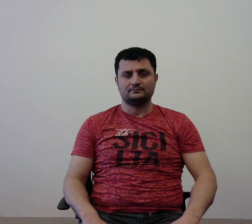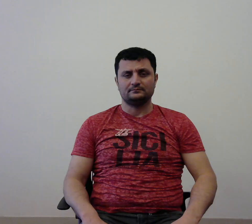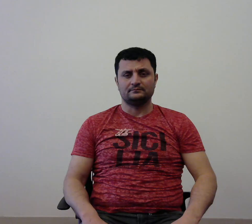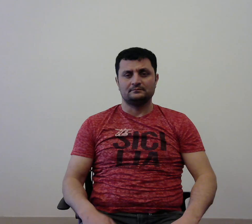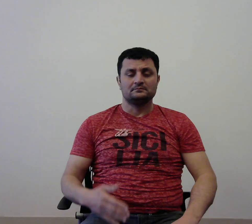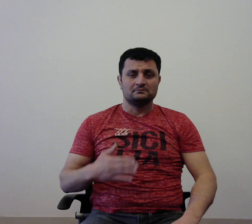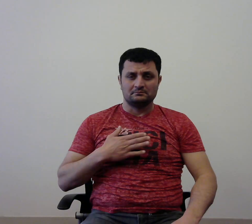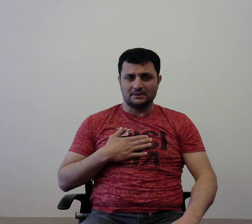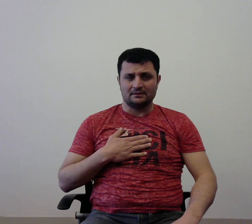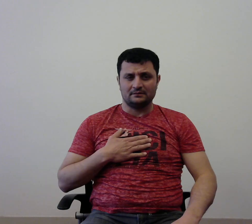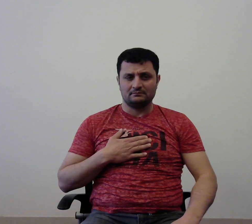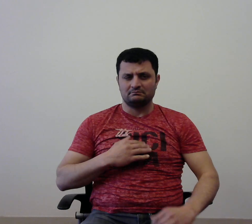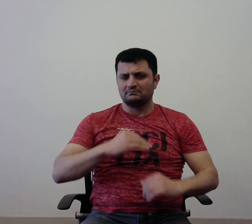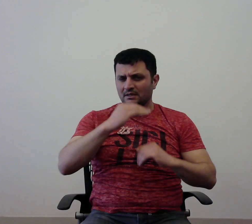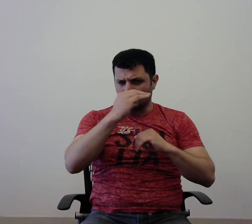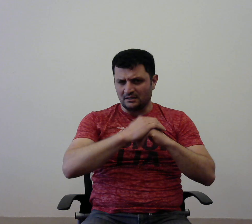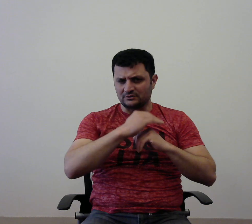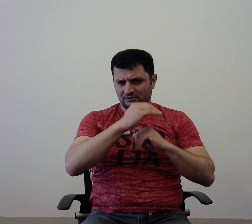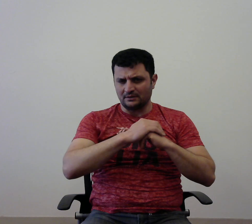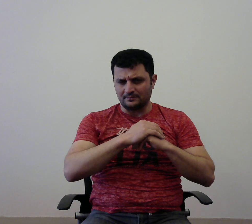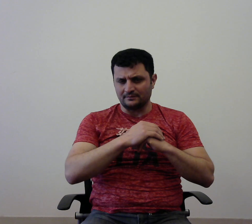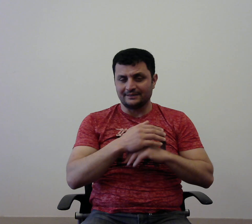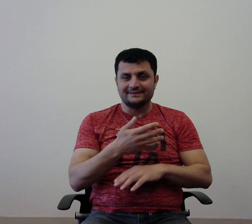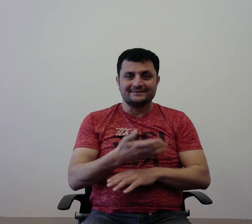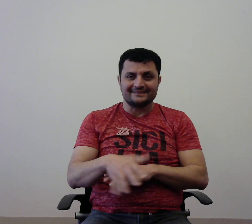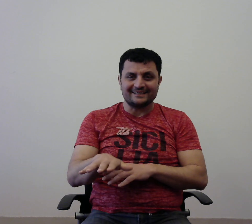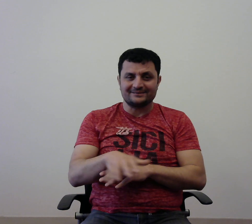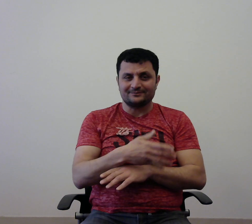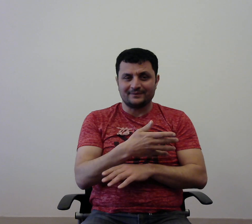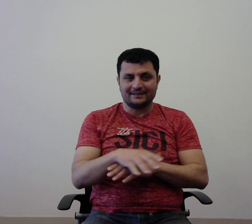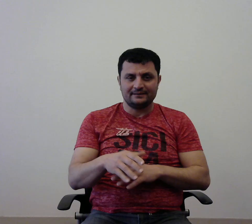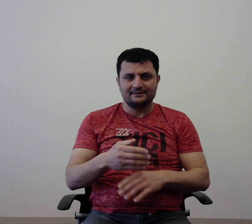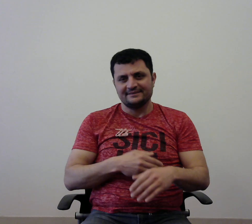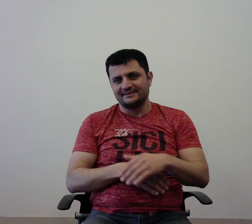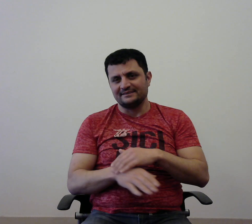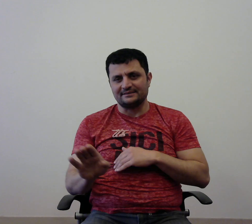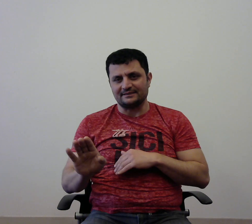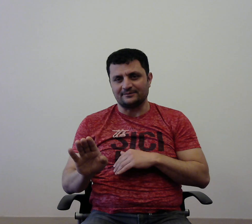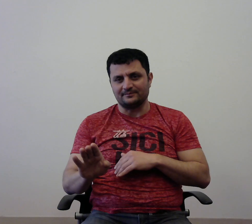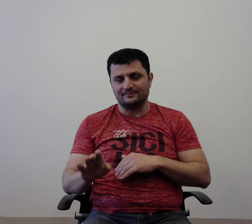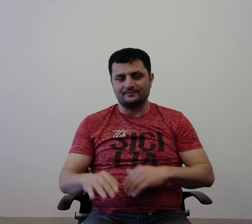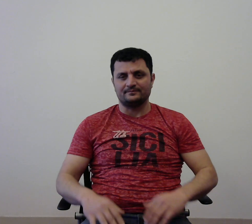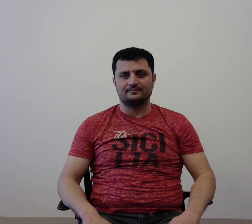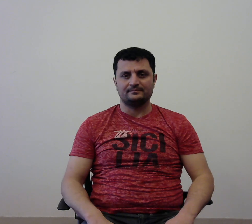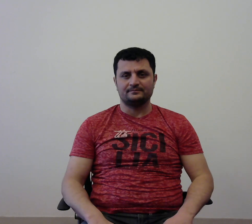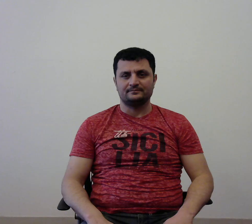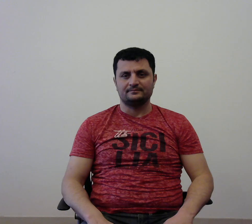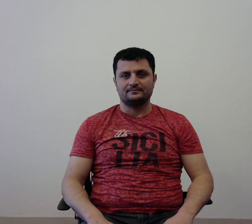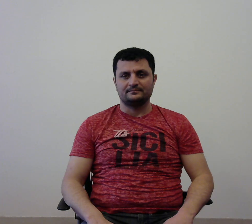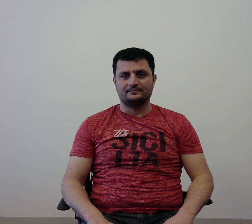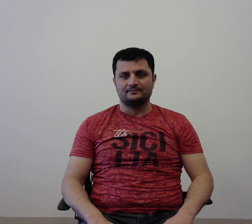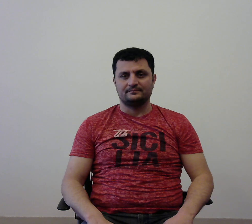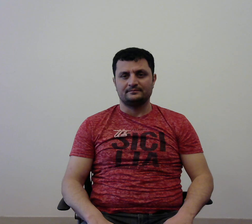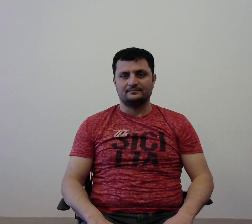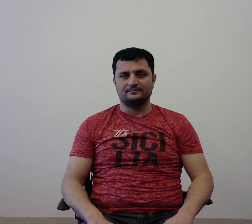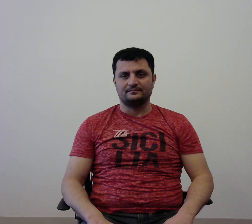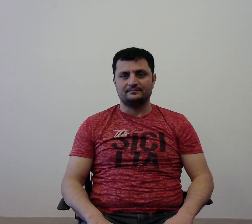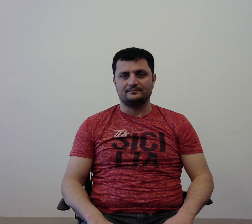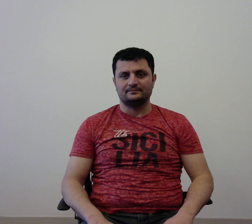Mən axşamlar gəzməyə çıxıram